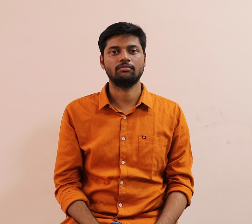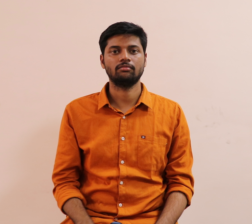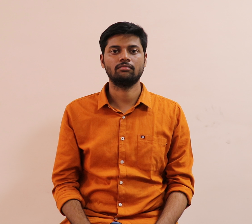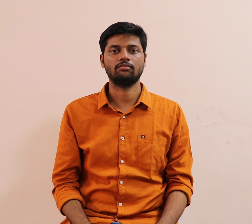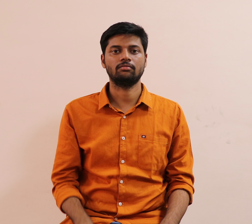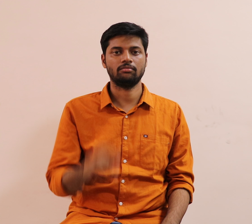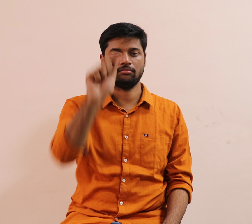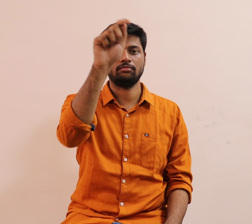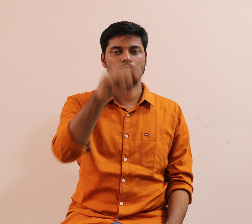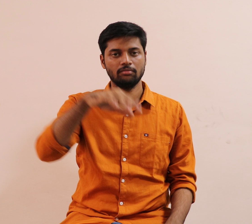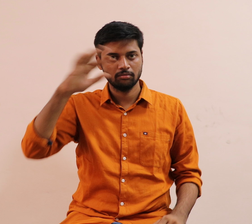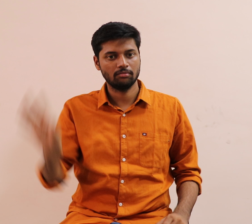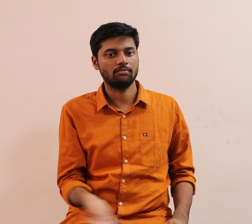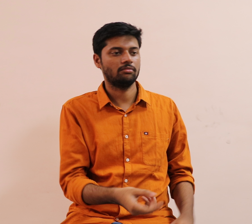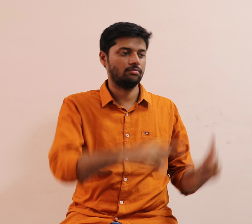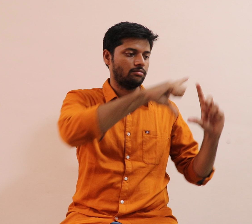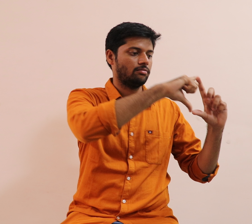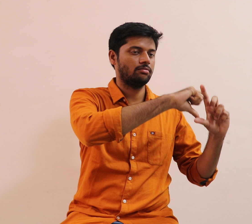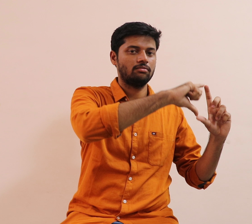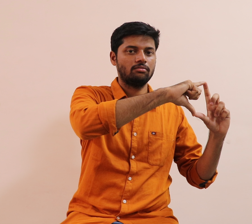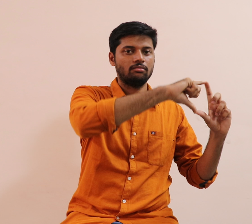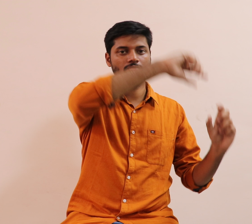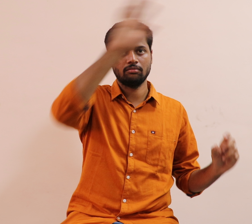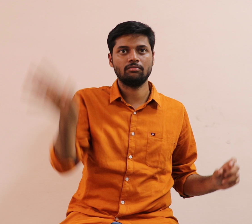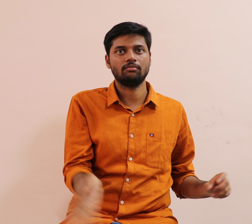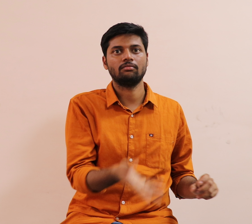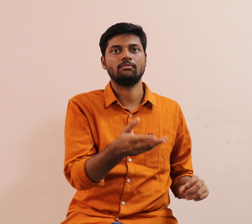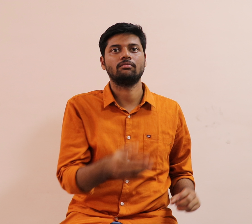He is going into the room